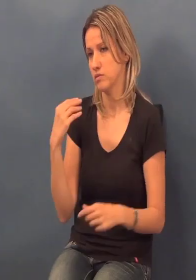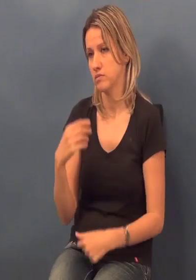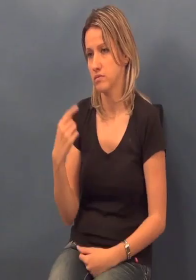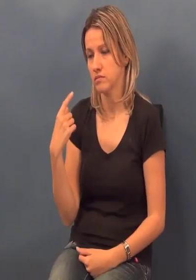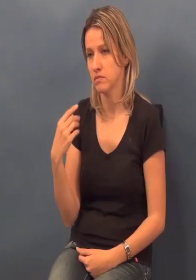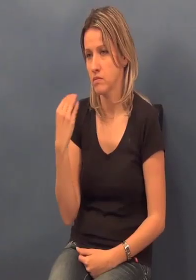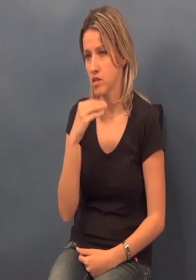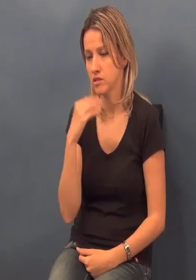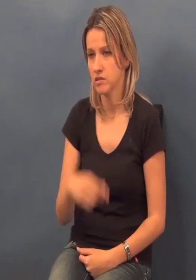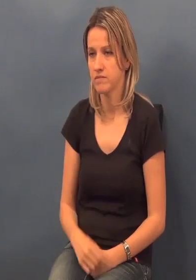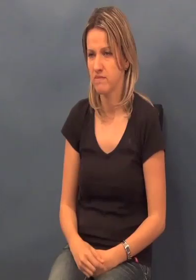Nad morze.